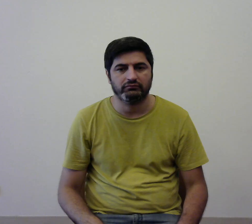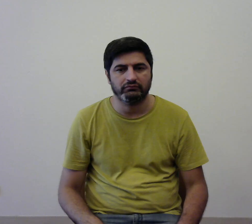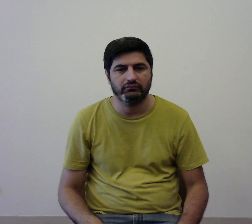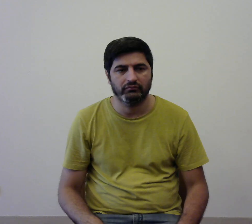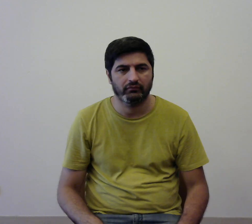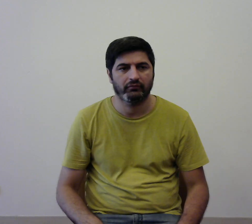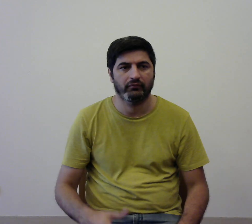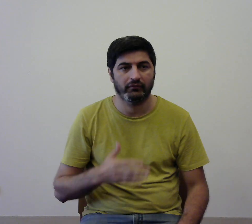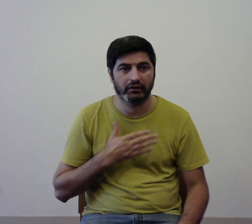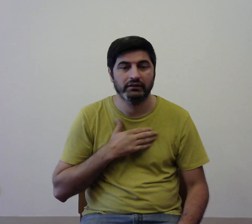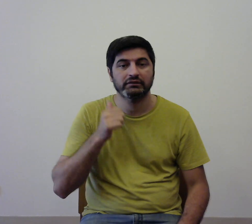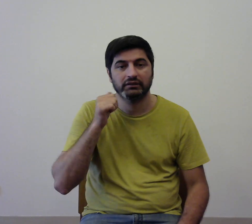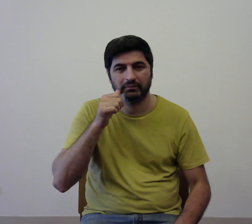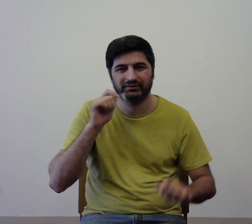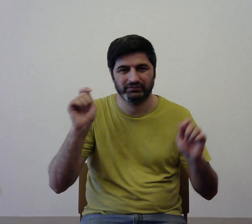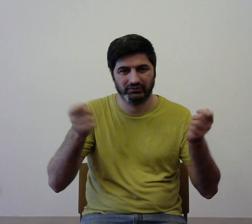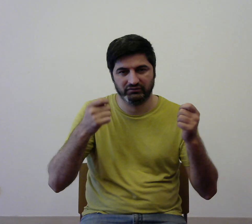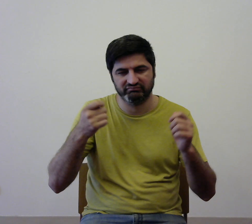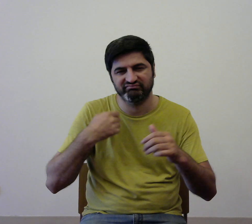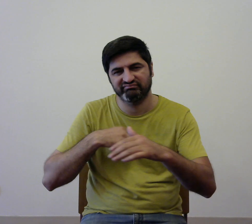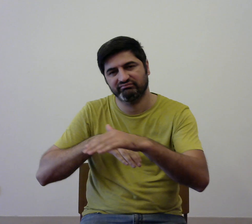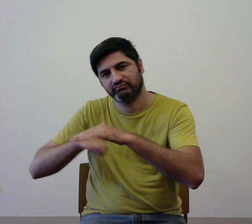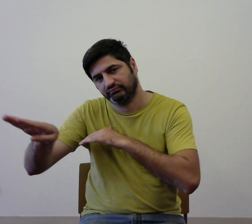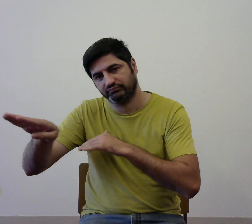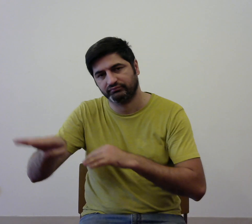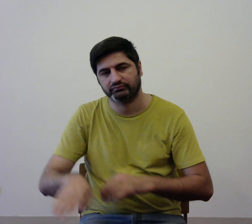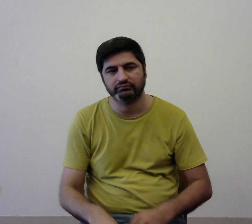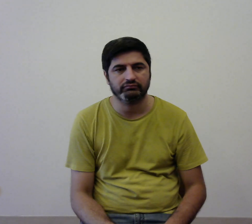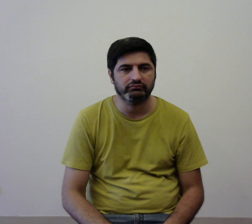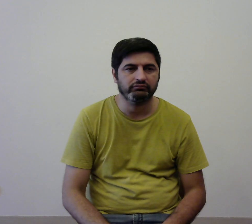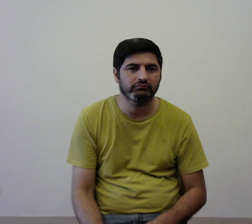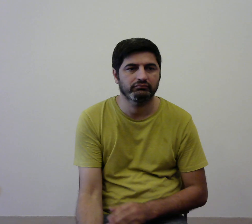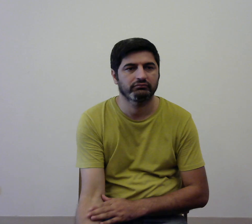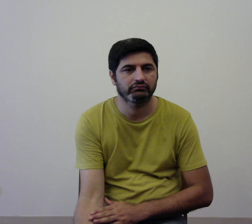Mən sabah toya gedirəm